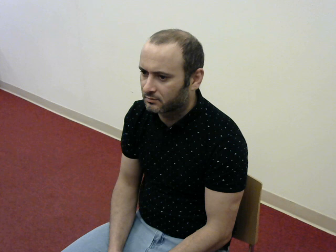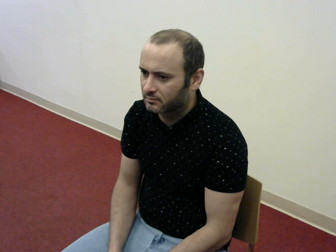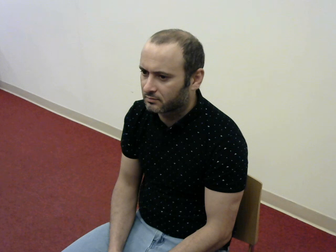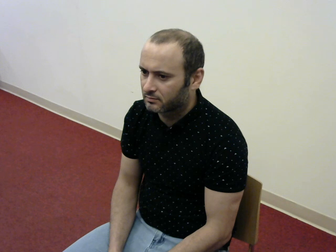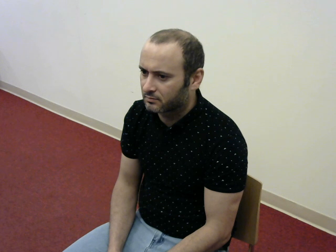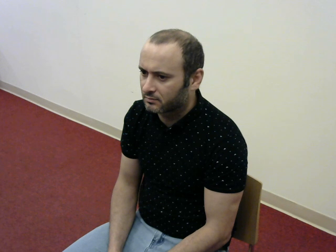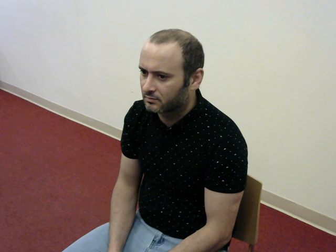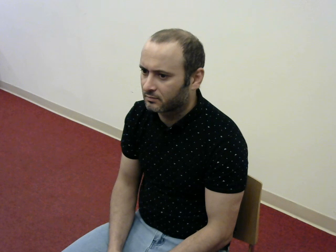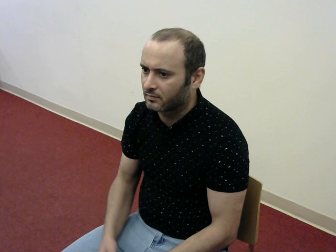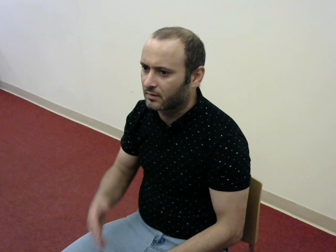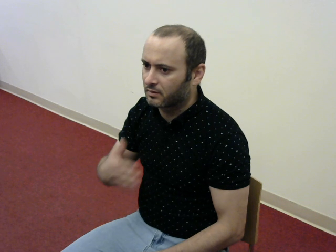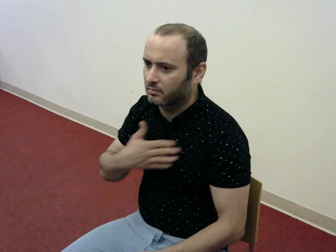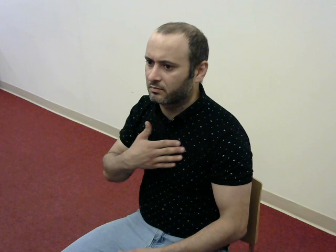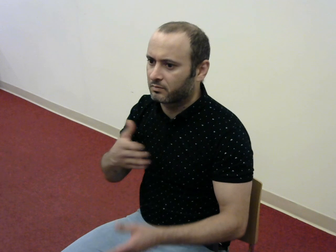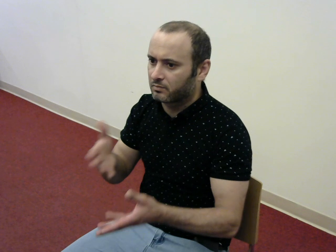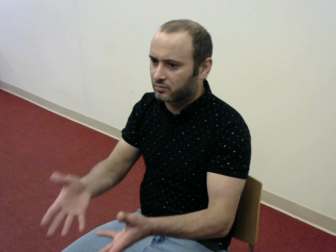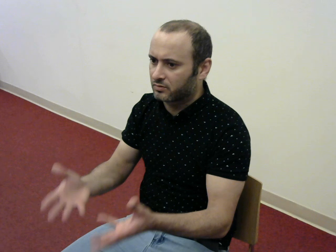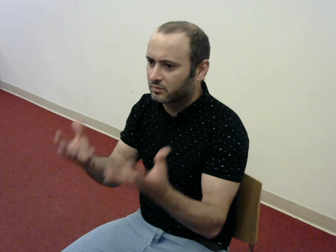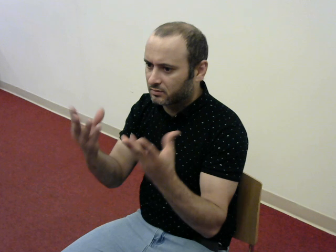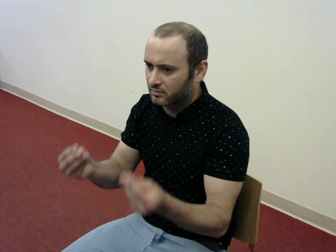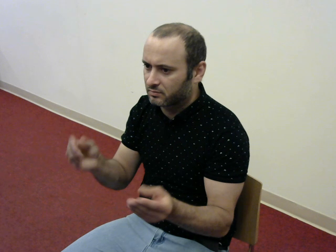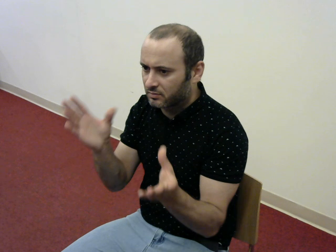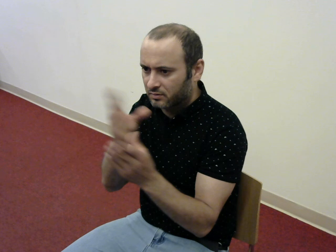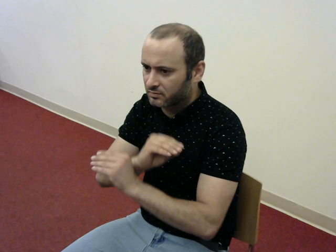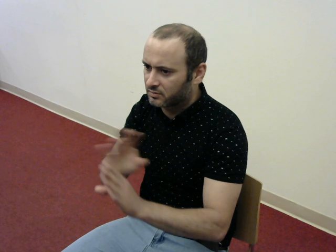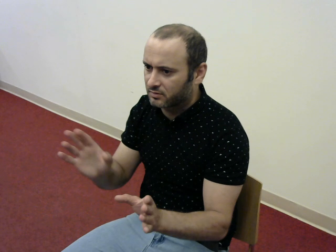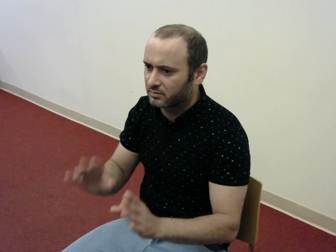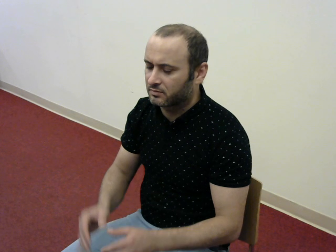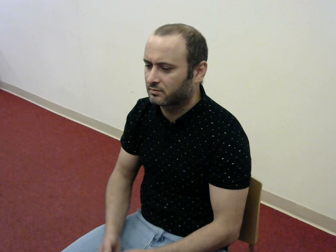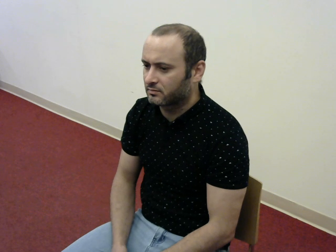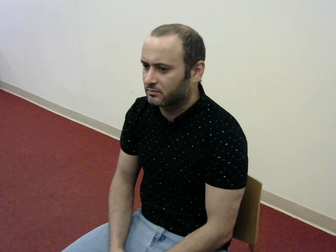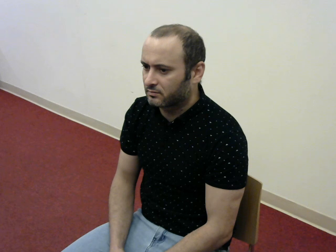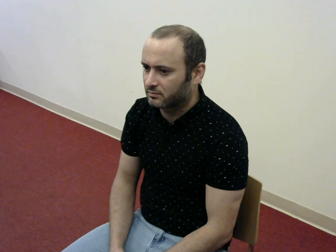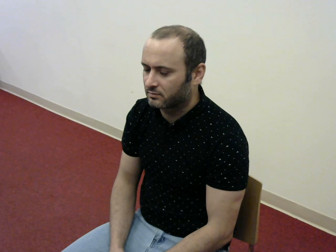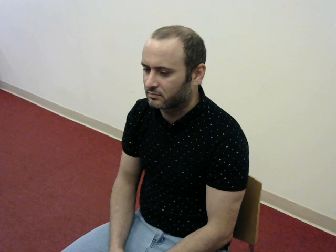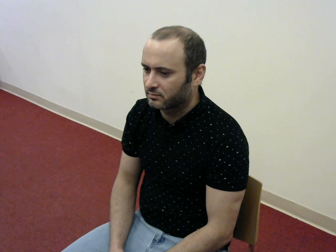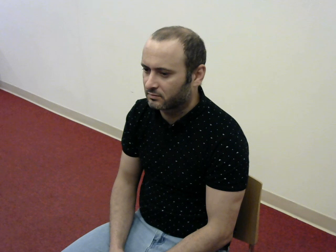Məndə bu gün alınmır